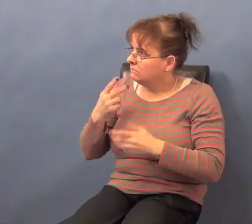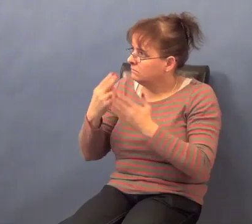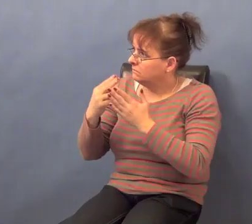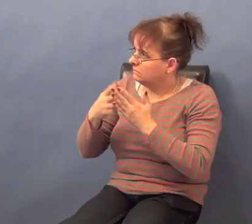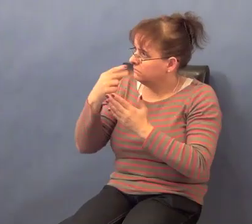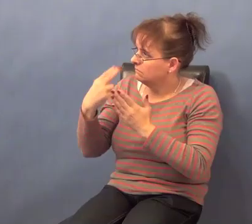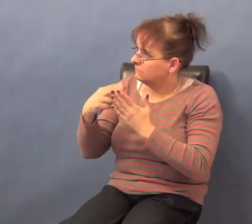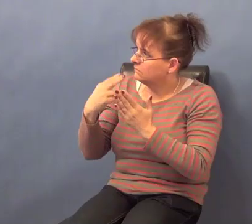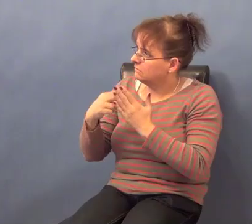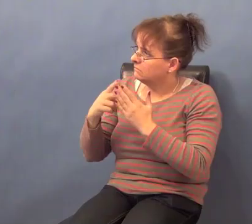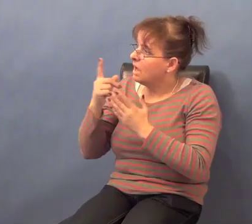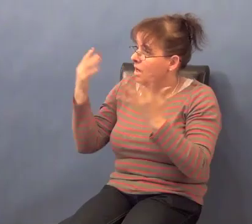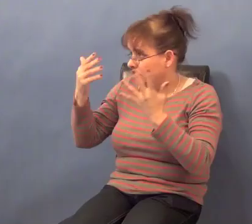Jest zakaz, bo taki jest przepis.